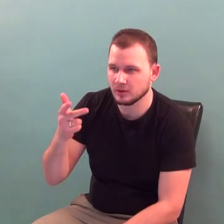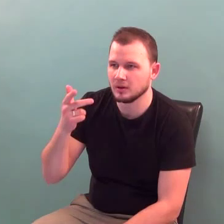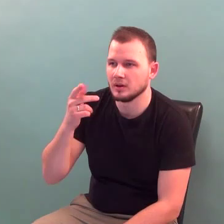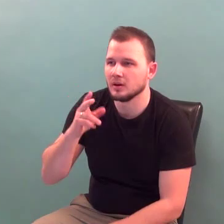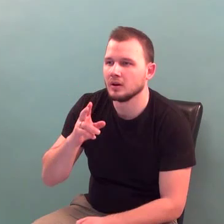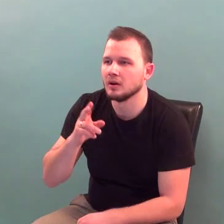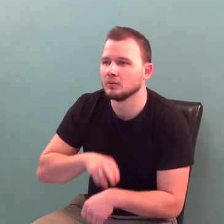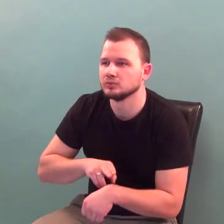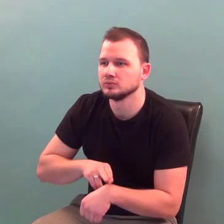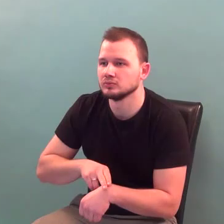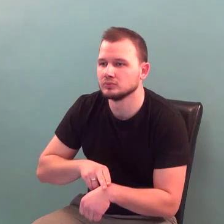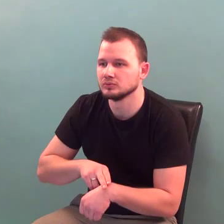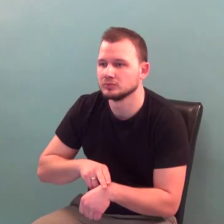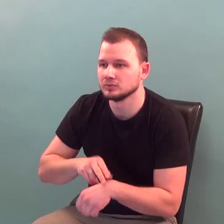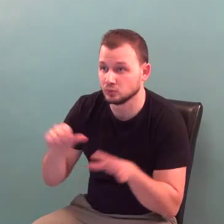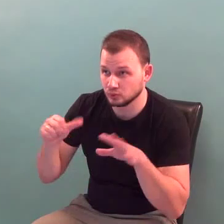Godzina...